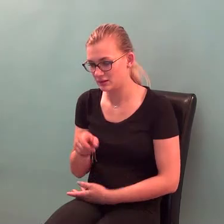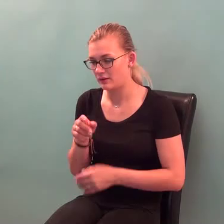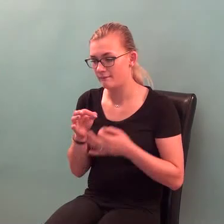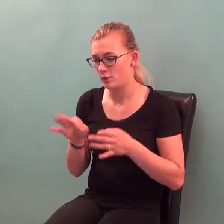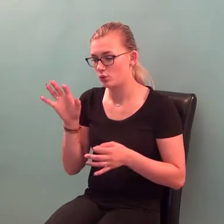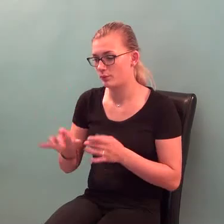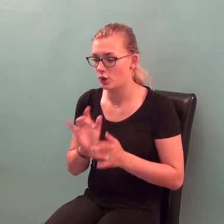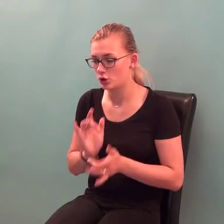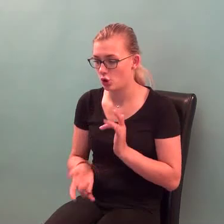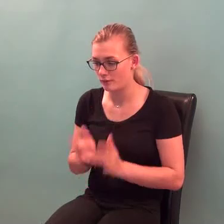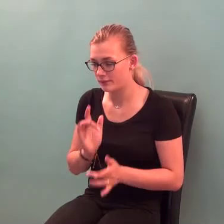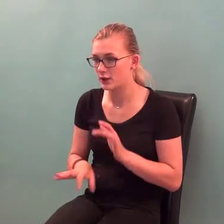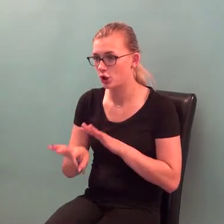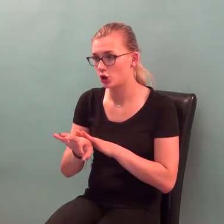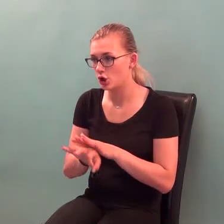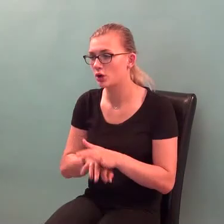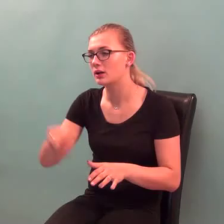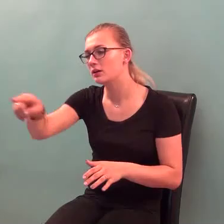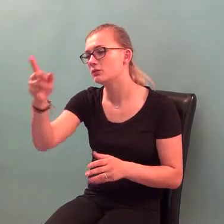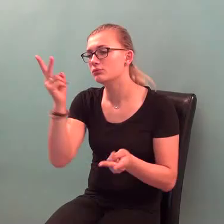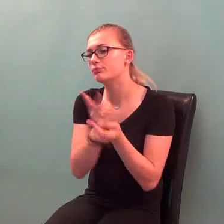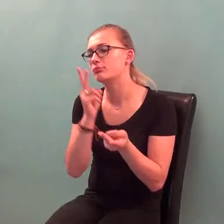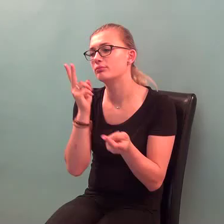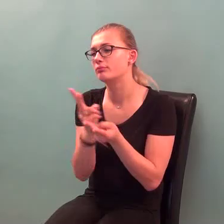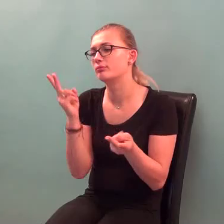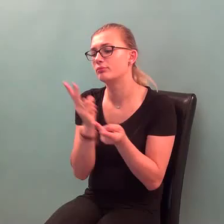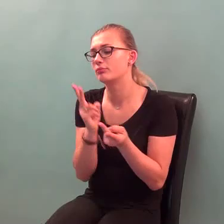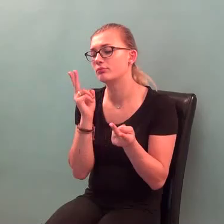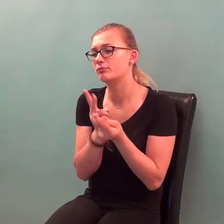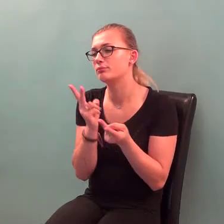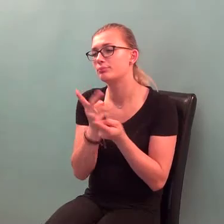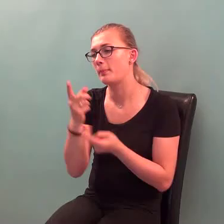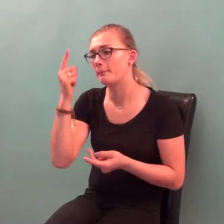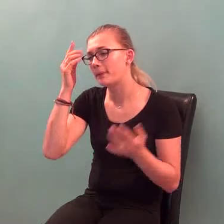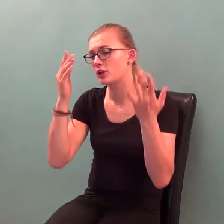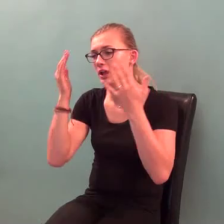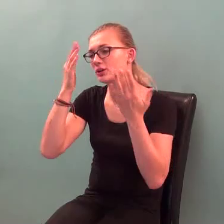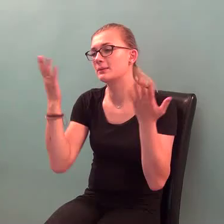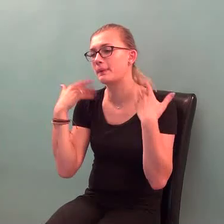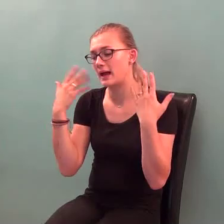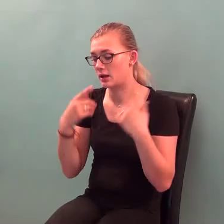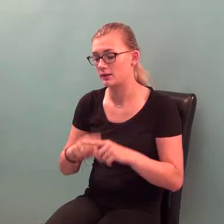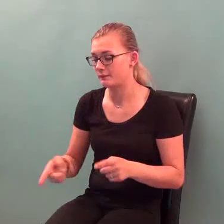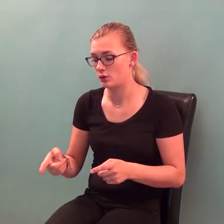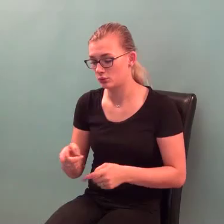Wolno jeździć na ścieżkach na rowerze i na rolkach, a myślę, że nie wolno w parku.